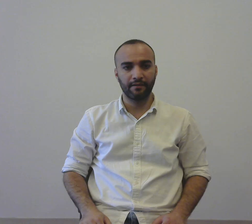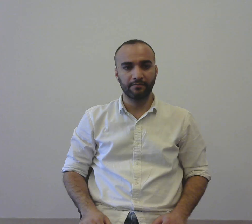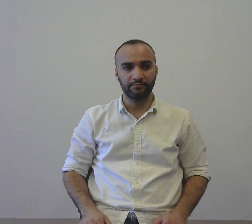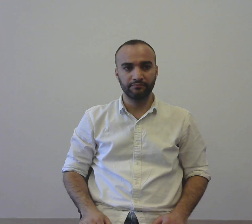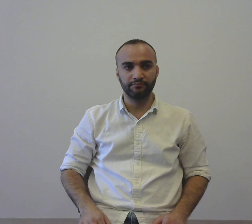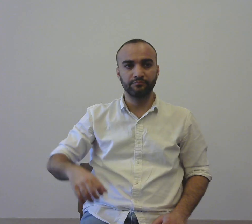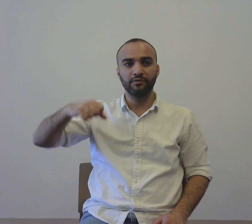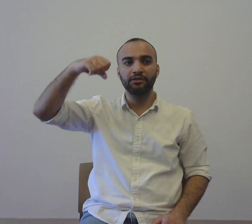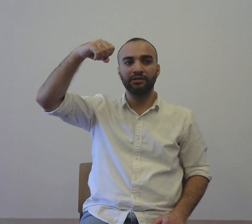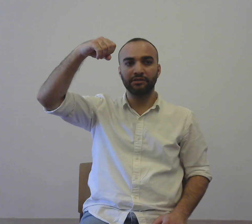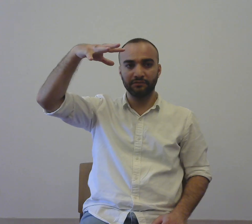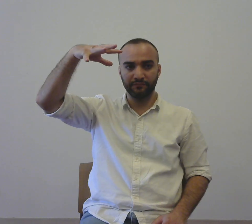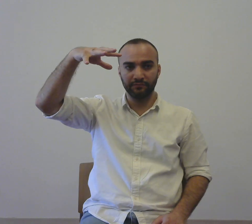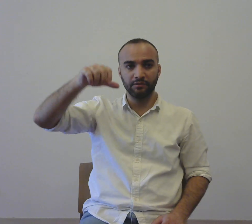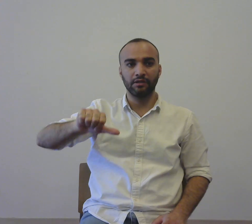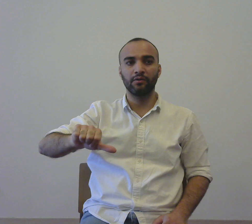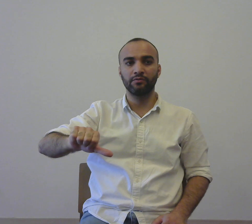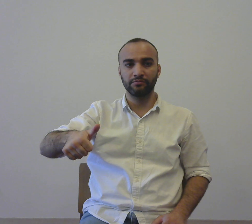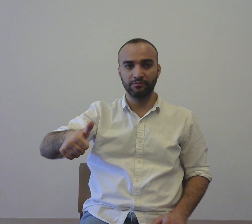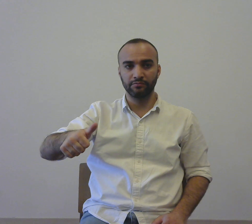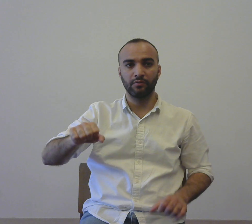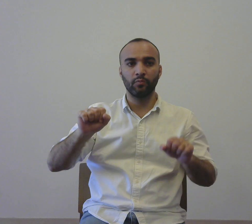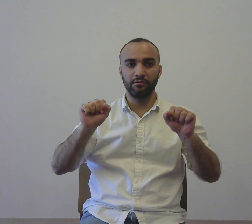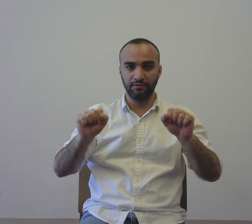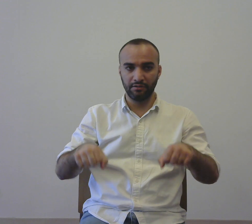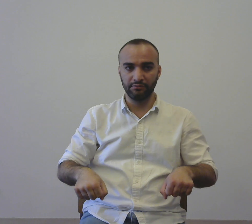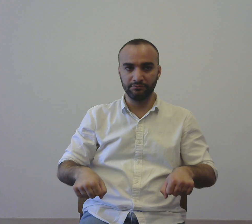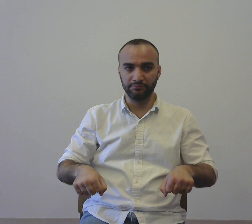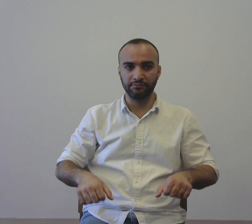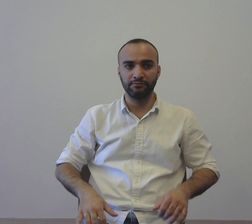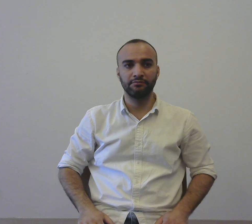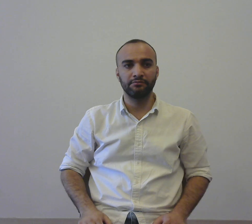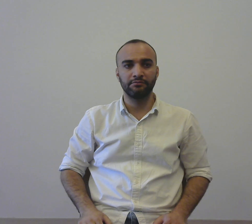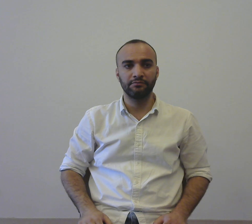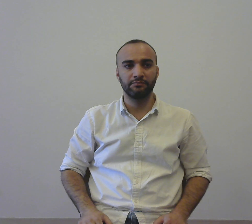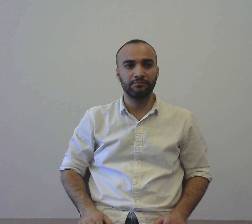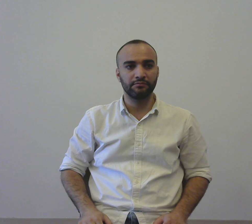İşığı yandırmaq olarmı?